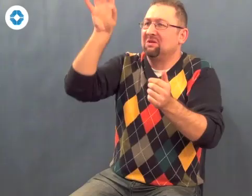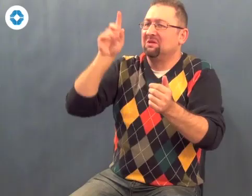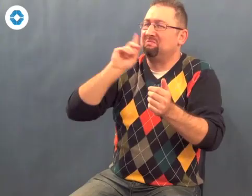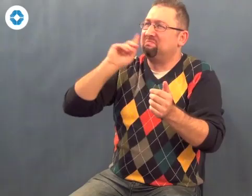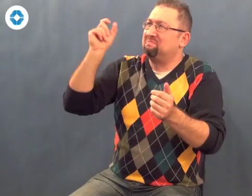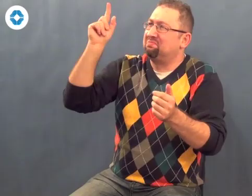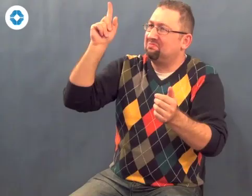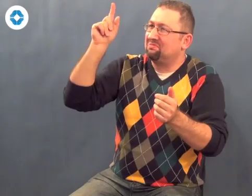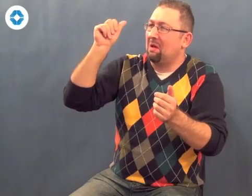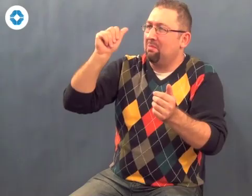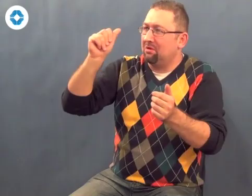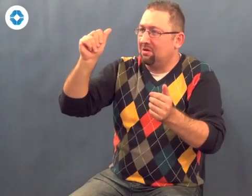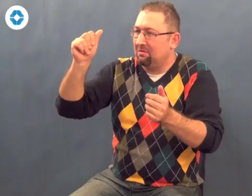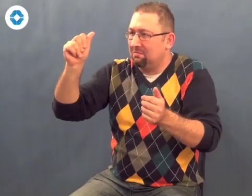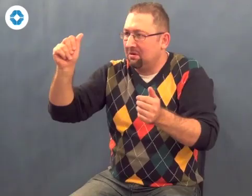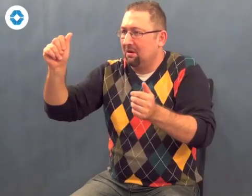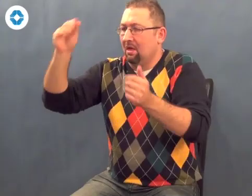Chłopiec się zastanawia, idzie do niego.